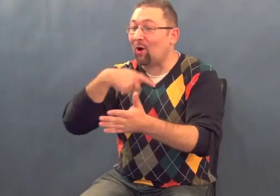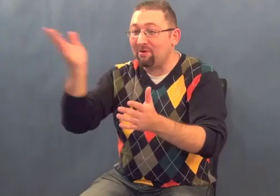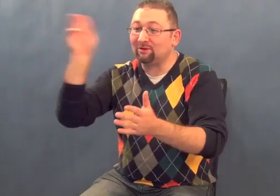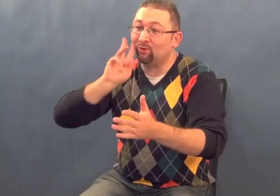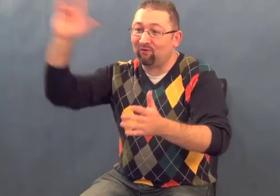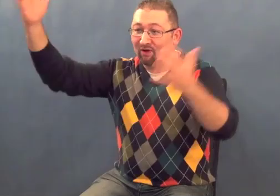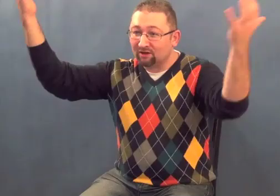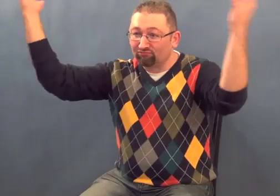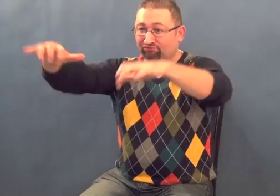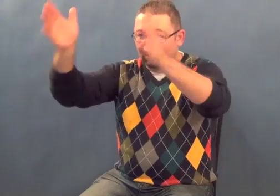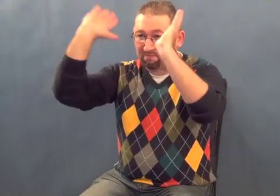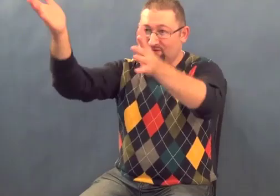Więcej Głuchych będzie na miejscu.